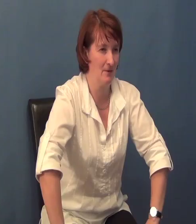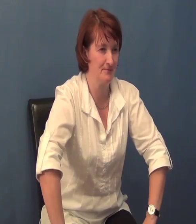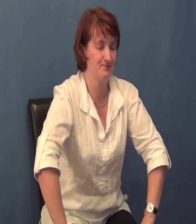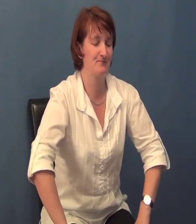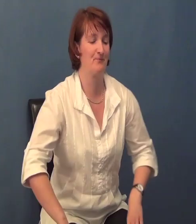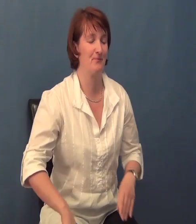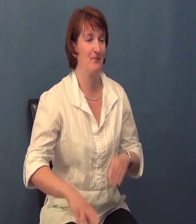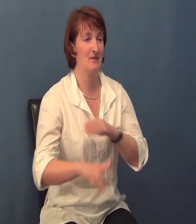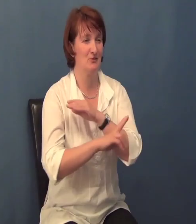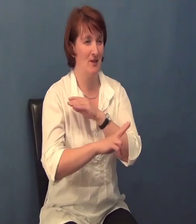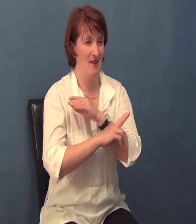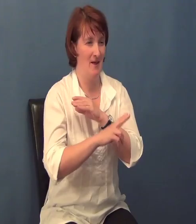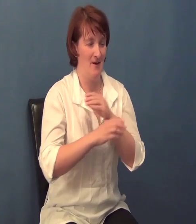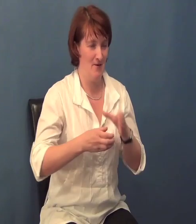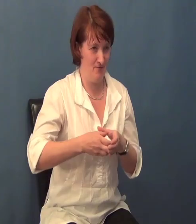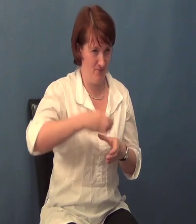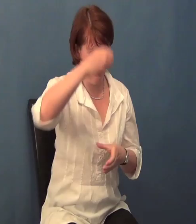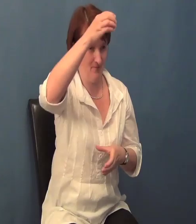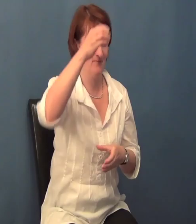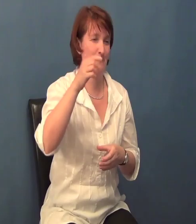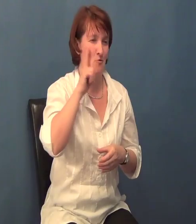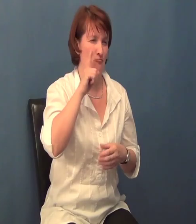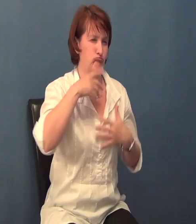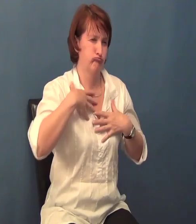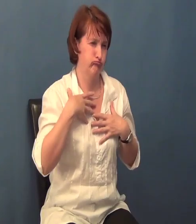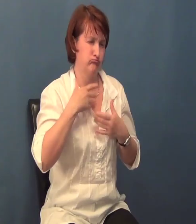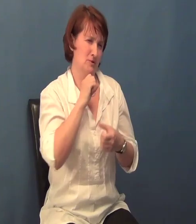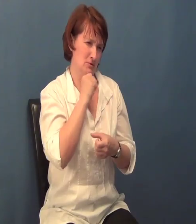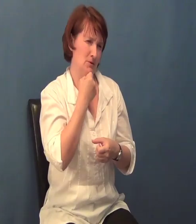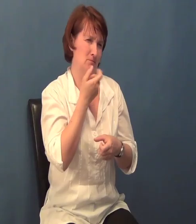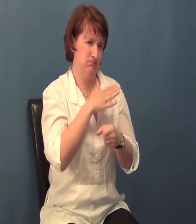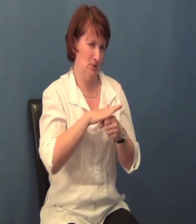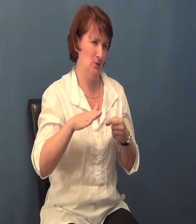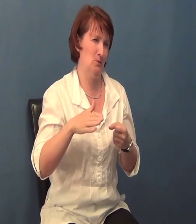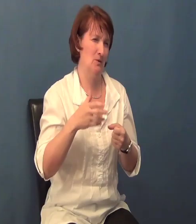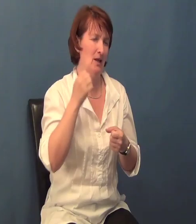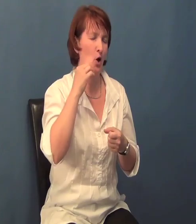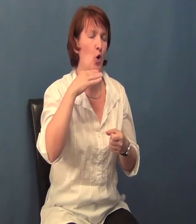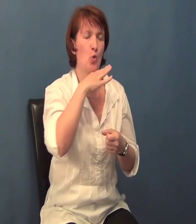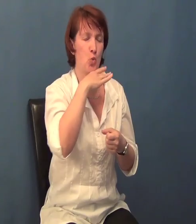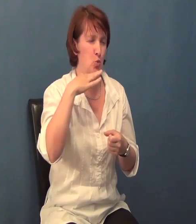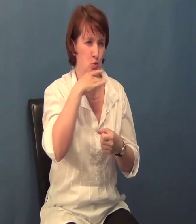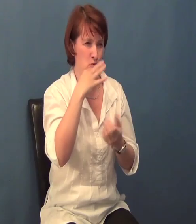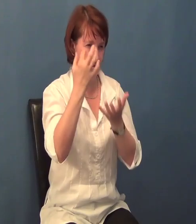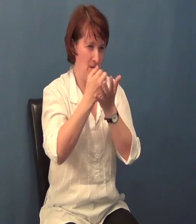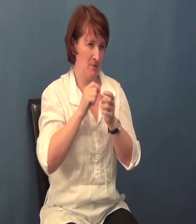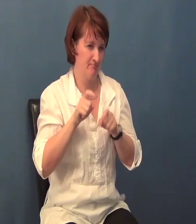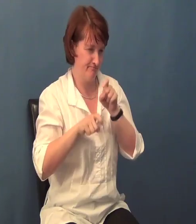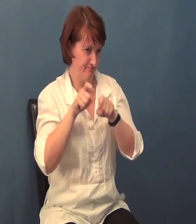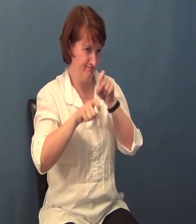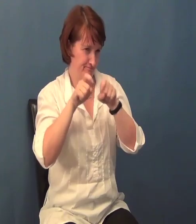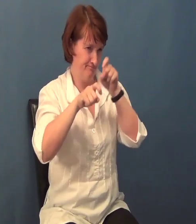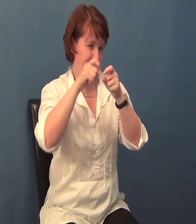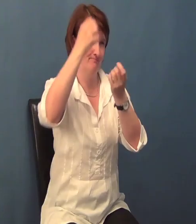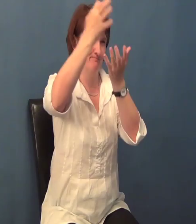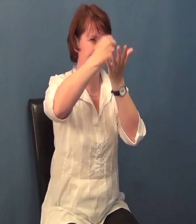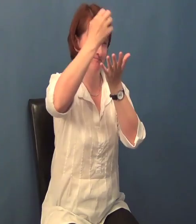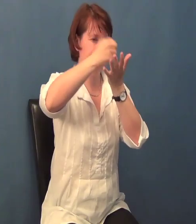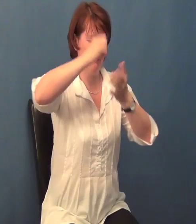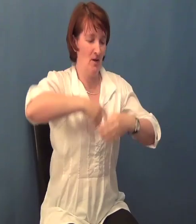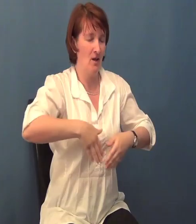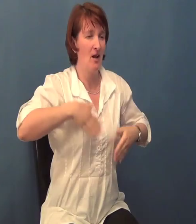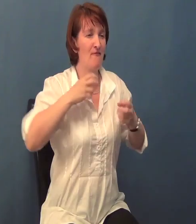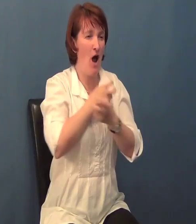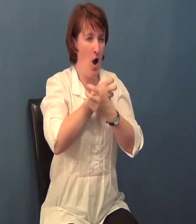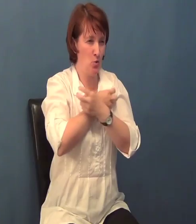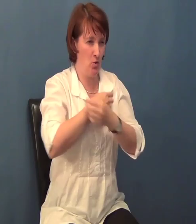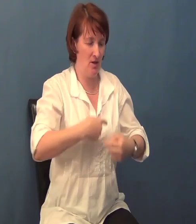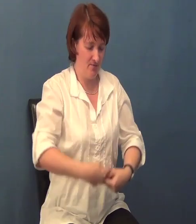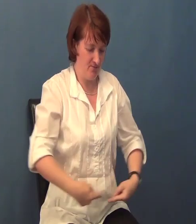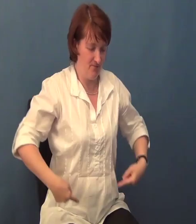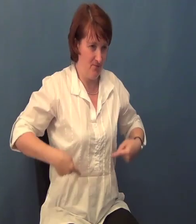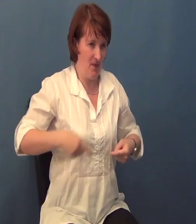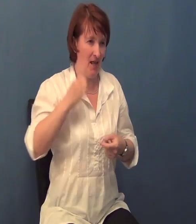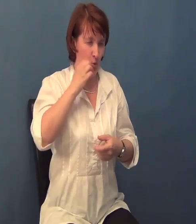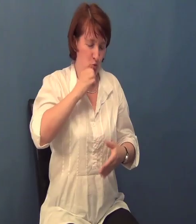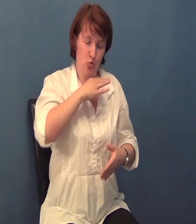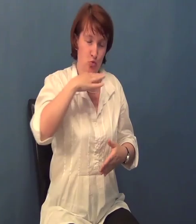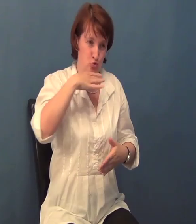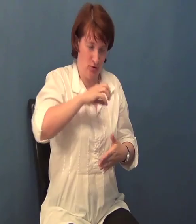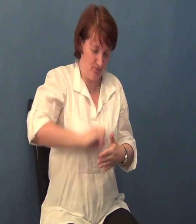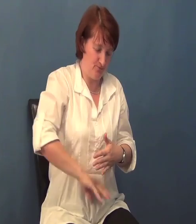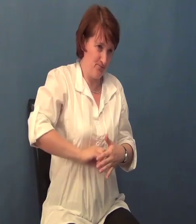Jest wysokie drzewo, starszy i pulchny, dojrzały mężczyzna, wchodzi na górę po drabinie, żeby zbierać jabłka, gruszki. Zbiera gruszki, wkłada je do fartucha, raz za razem.